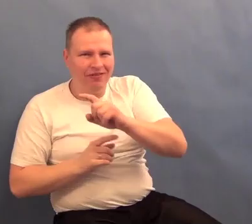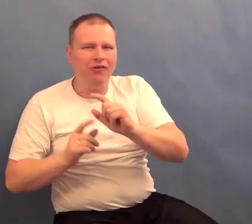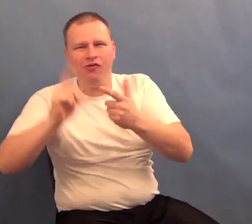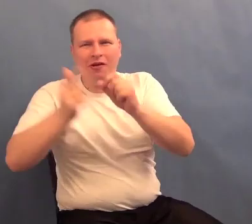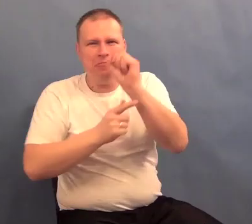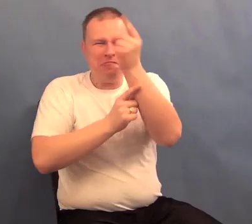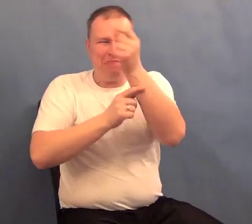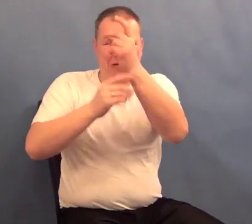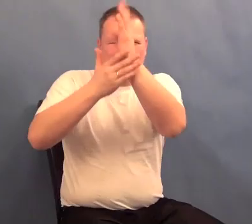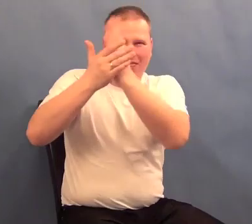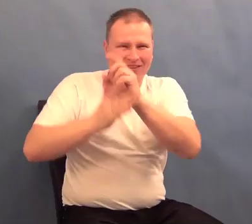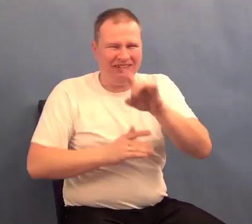Rzucił w drugą szybę, która pękła.